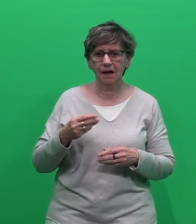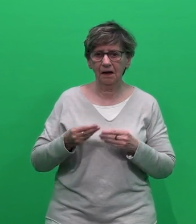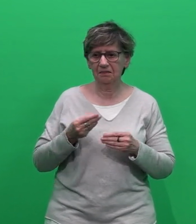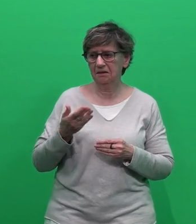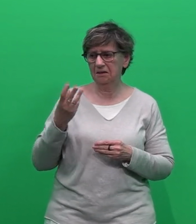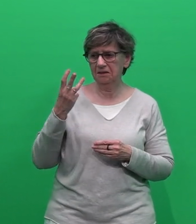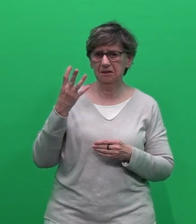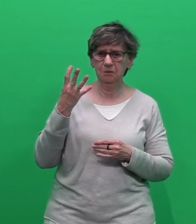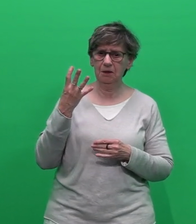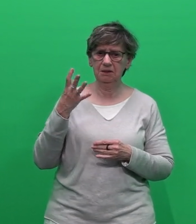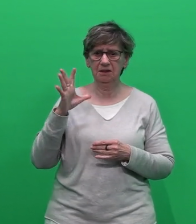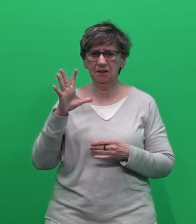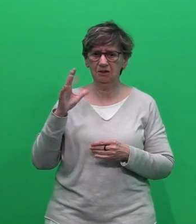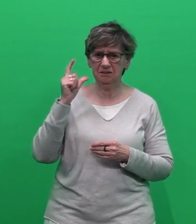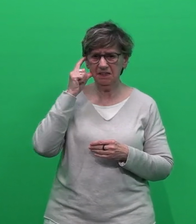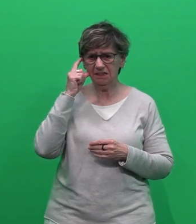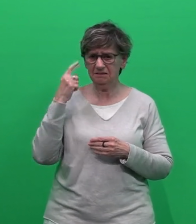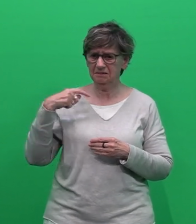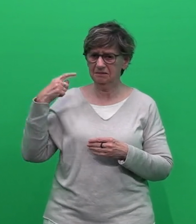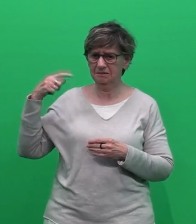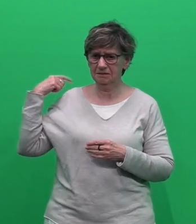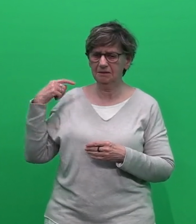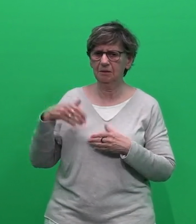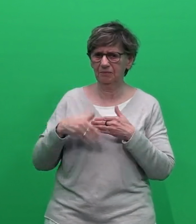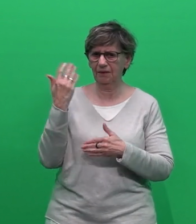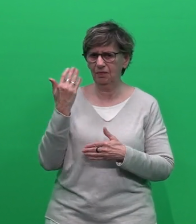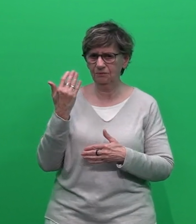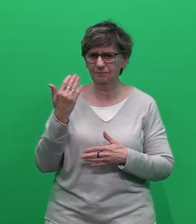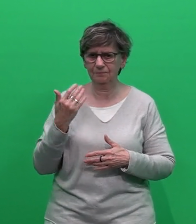Va començar fa tres, quatre o cinc dies.